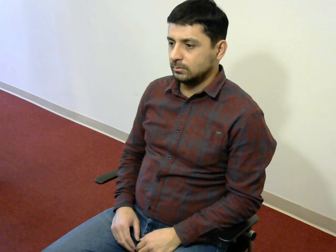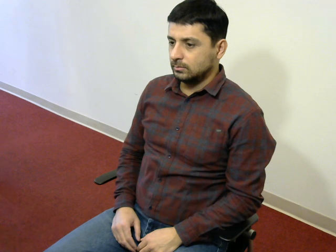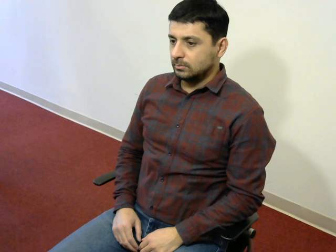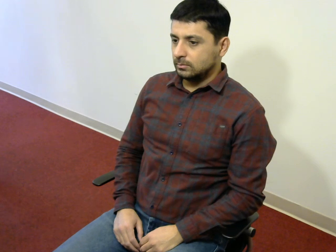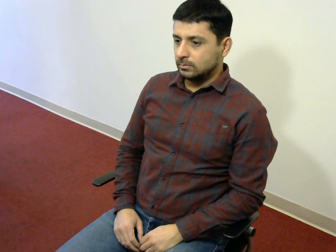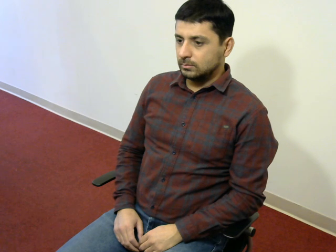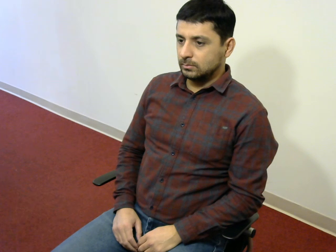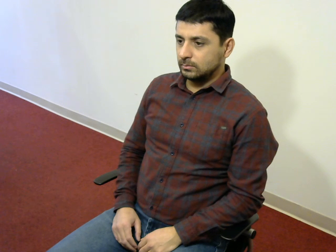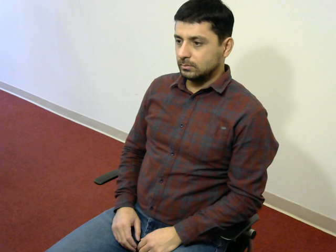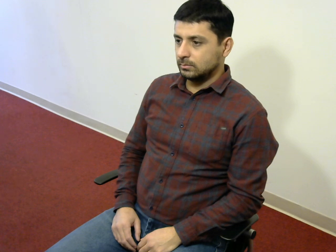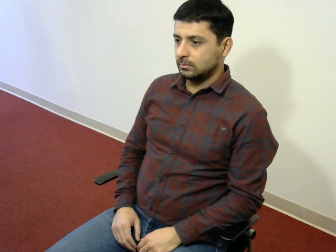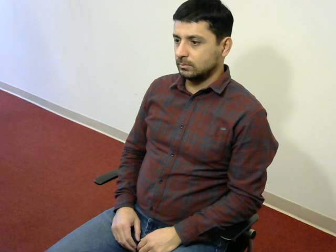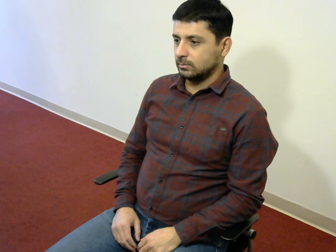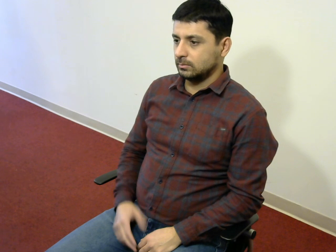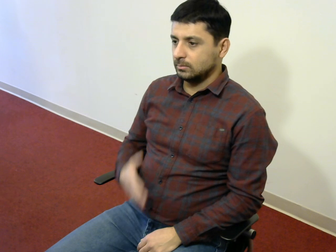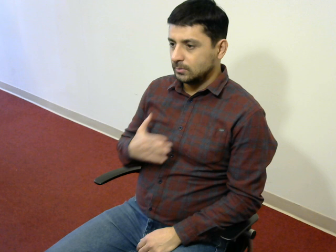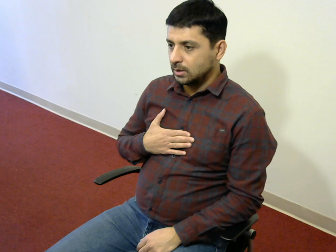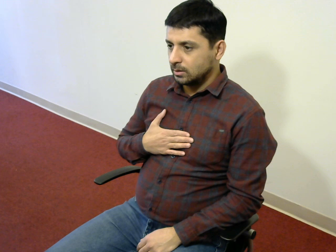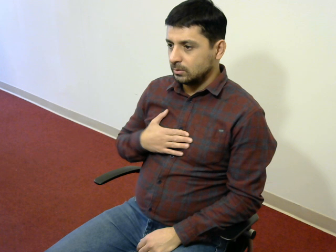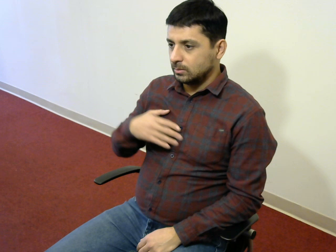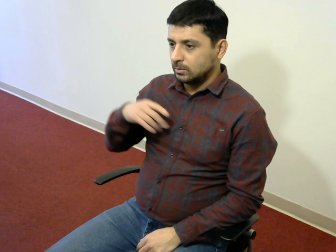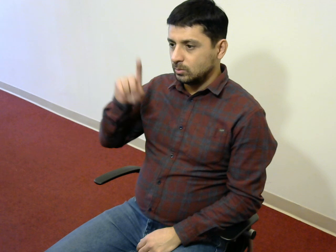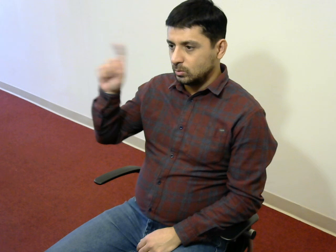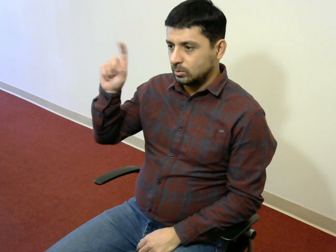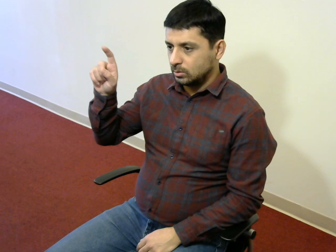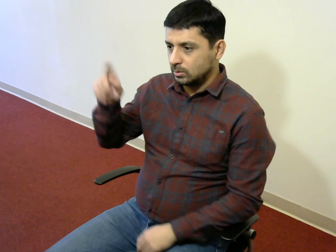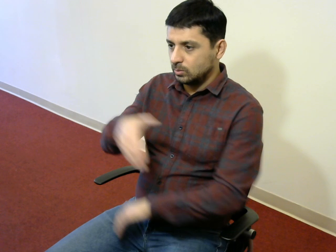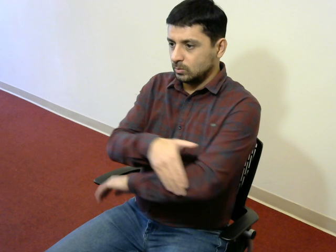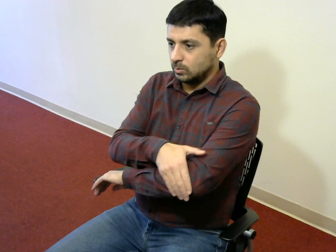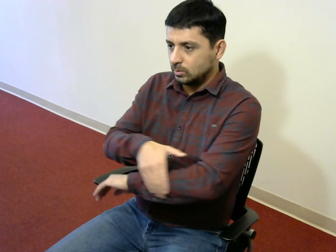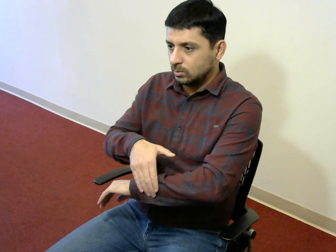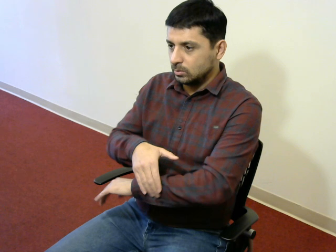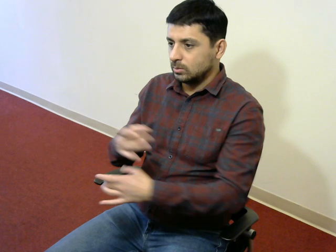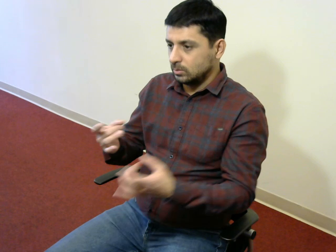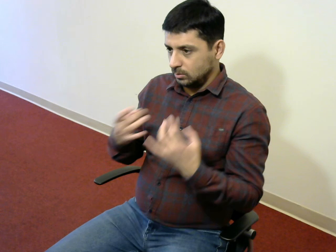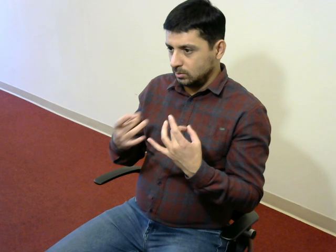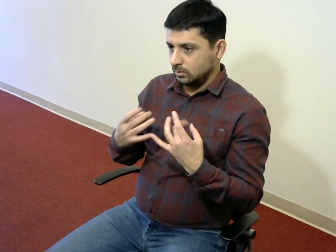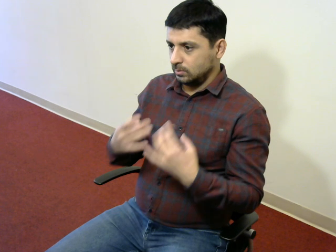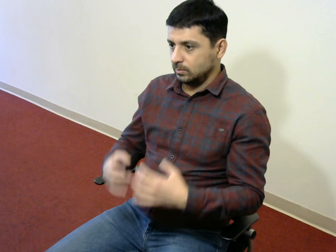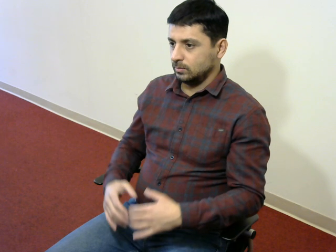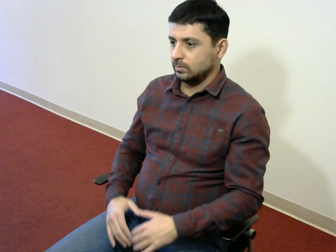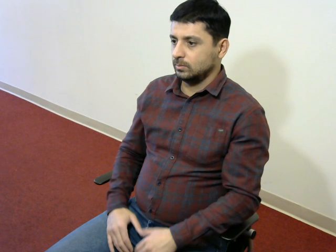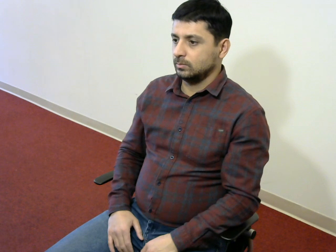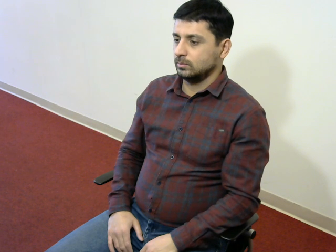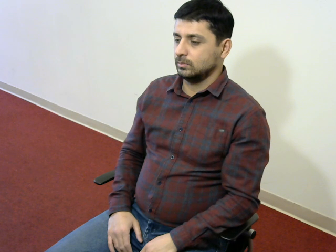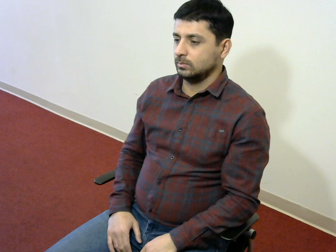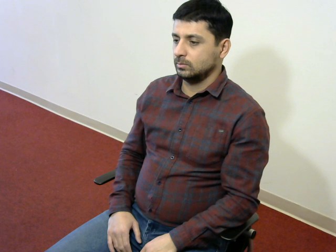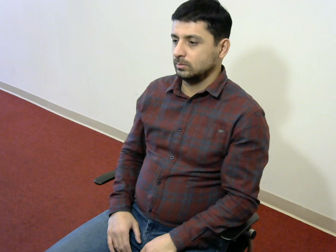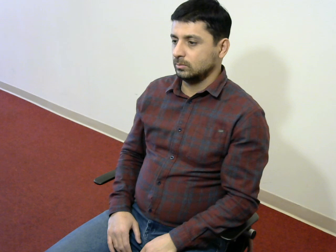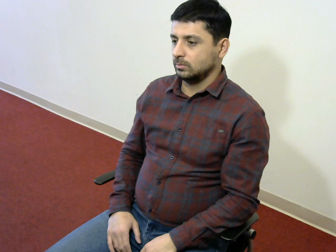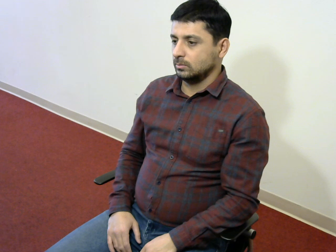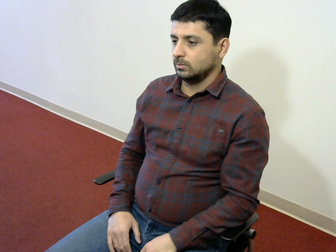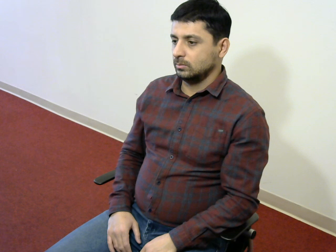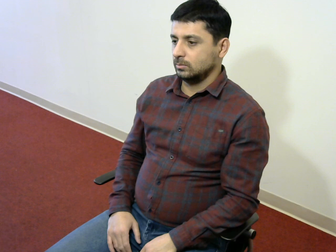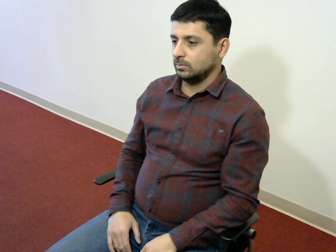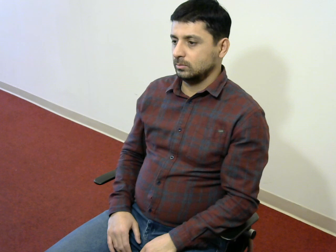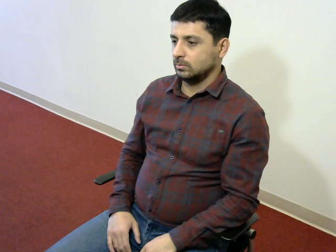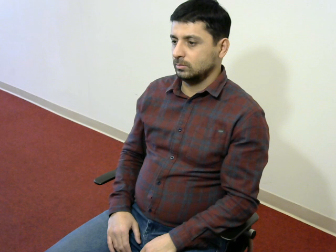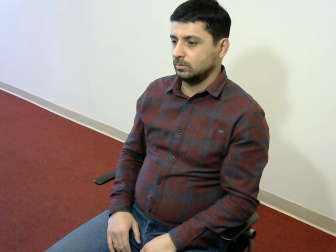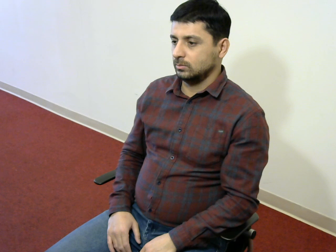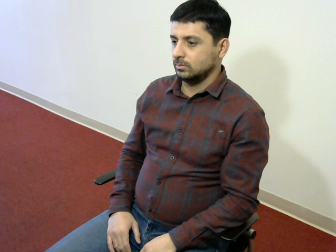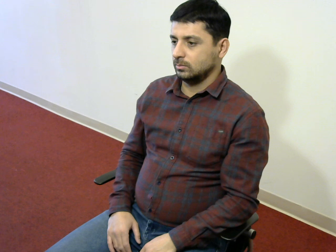Mənə oranın ünvanını deyin